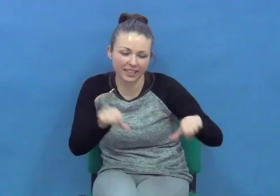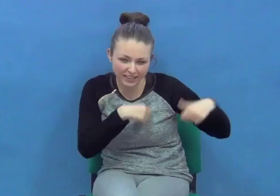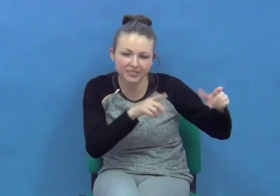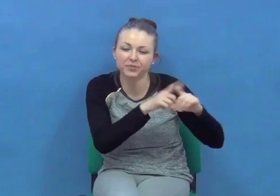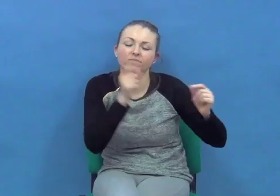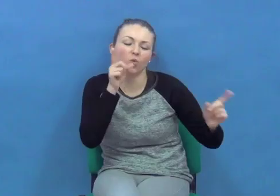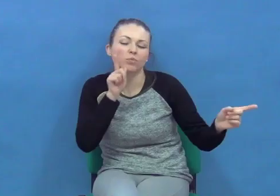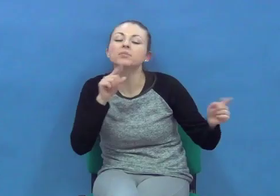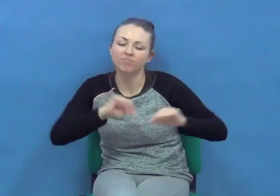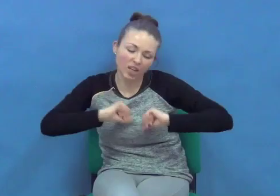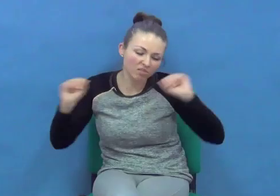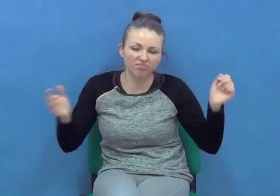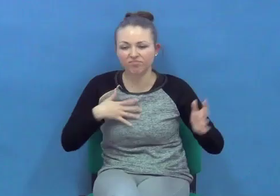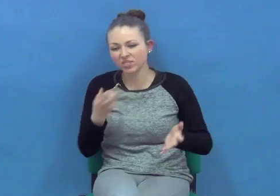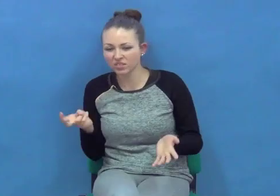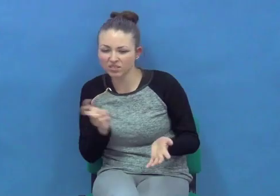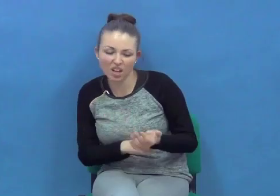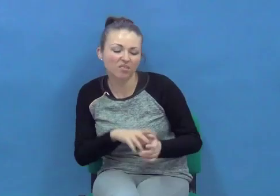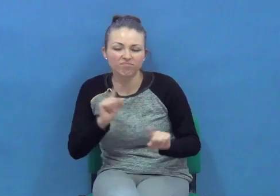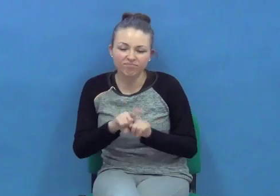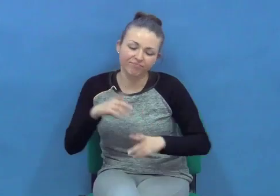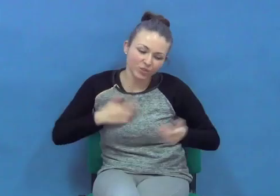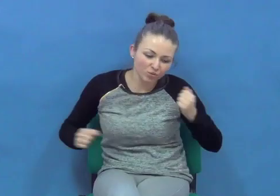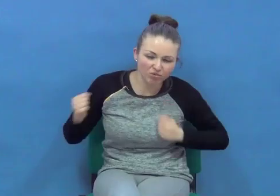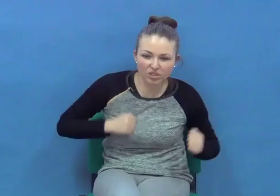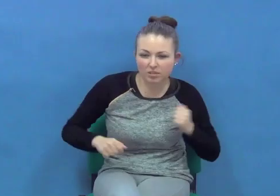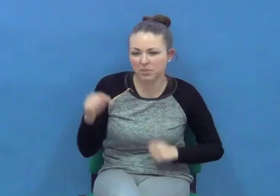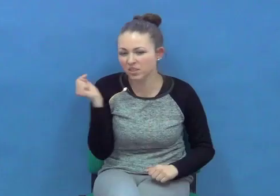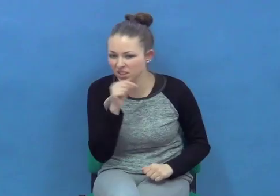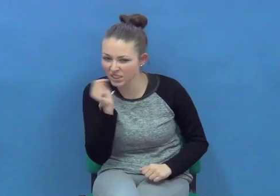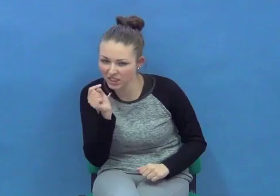Mężczyzna wstał, ubrał się, umył zęby.